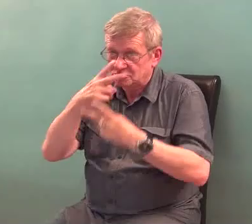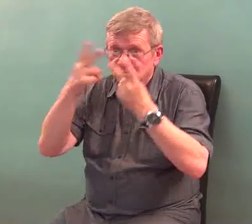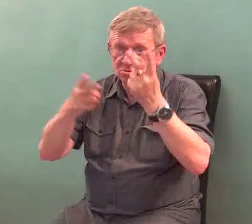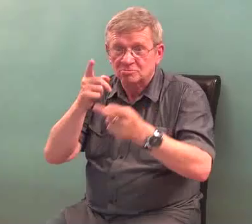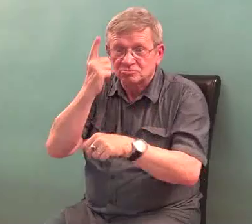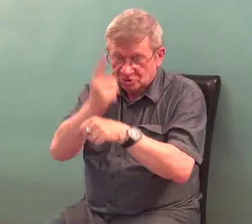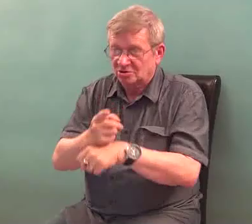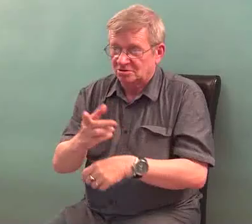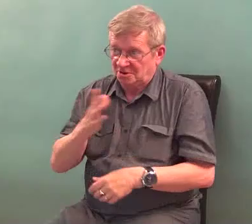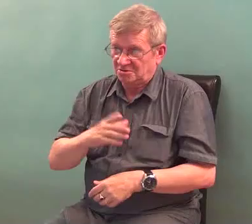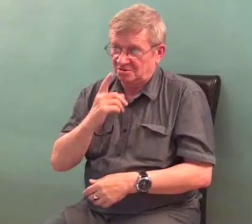Jak się uda, to warto pójść.